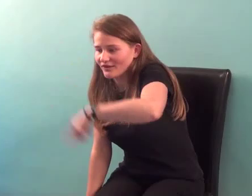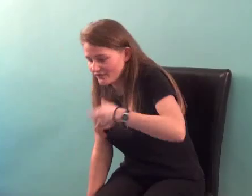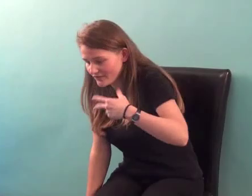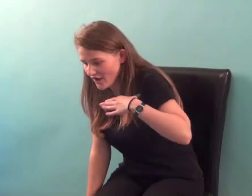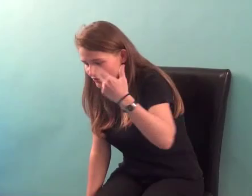W niedziele.